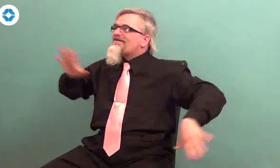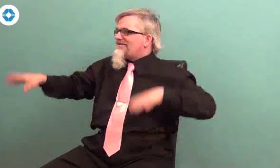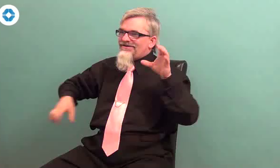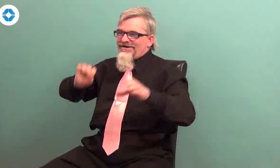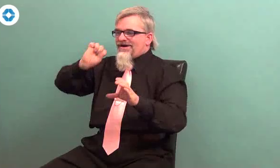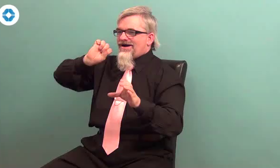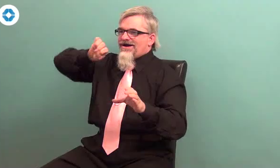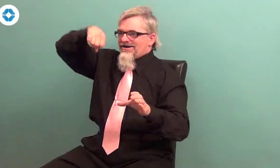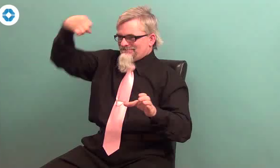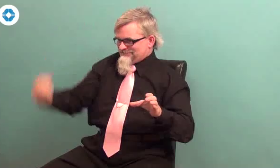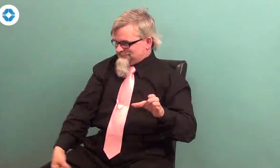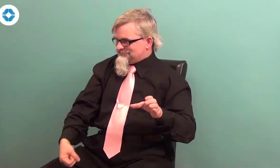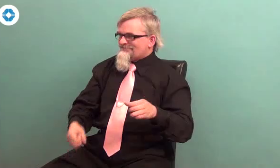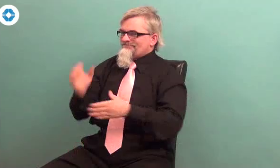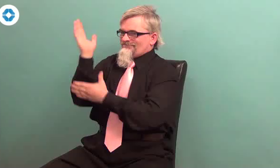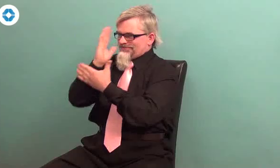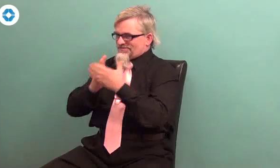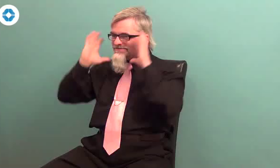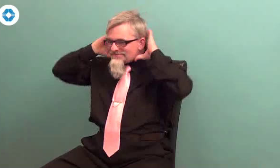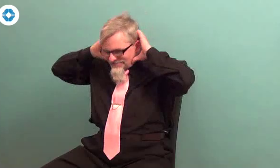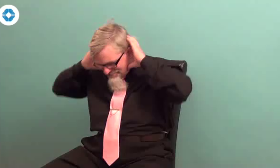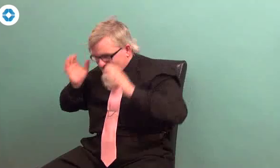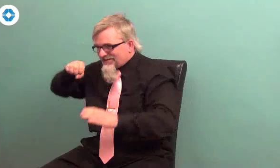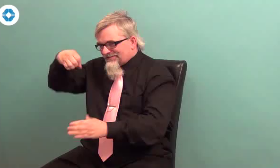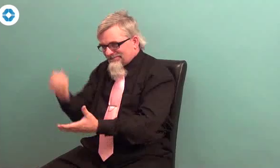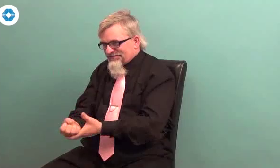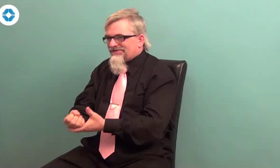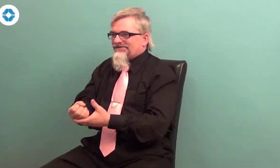Wypada z niego, a słój się rozbija.